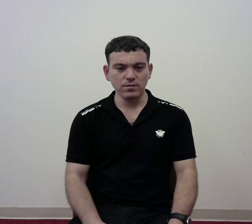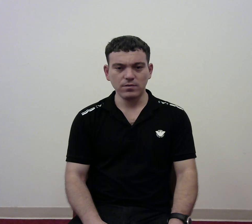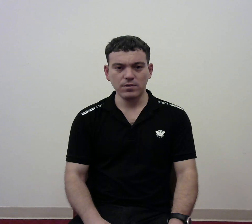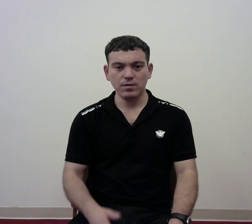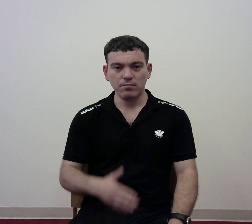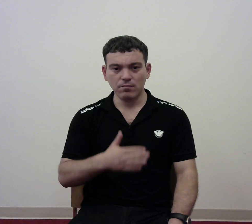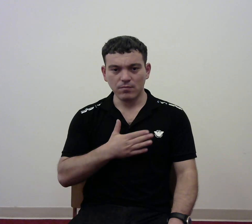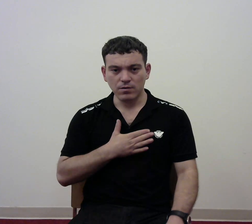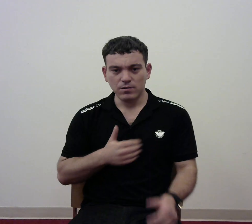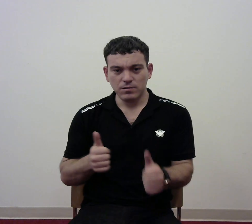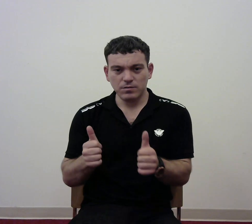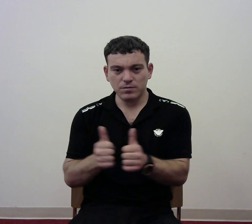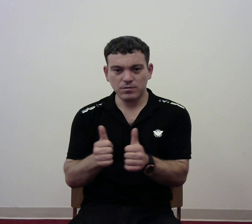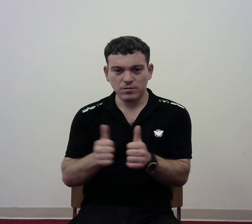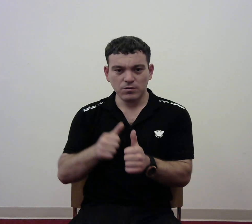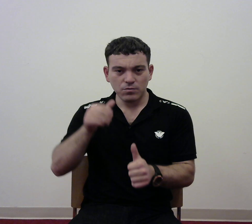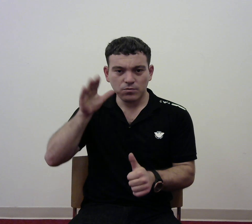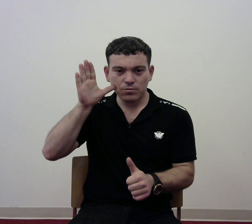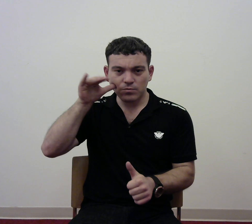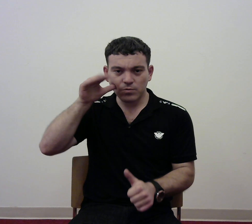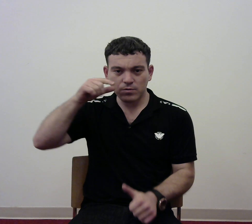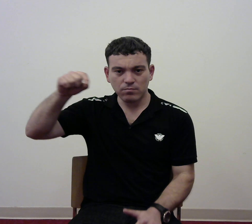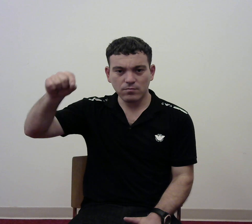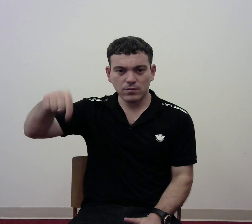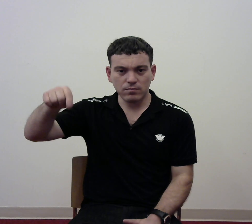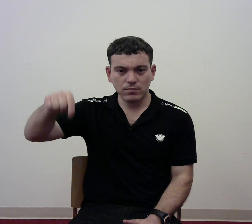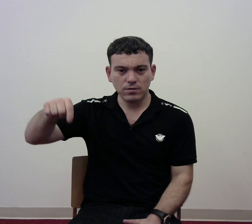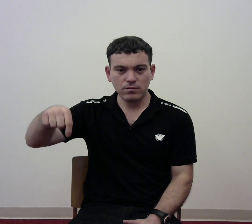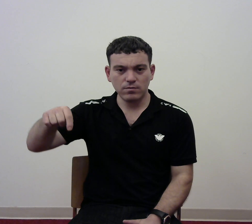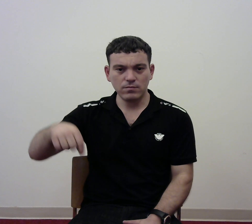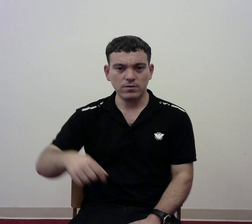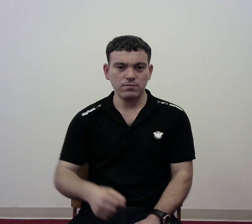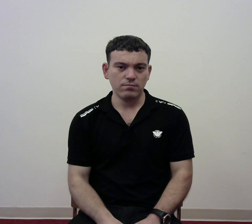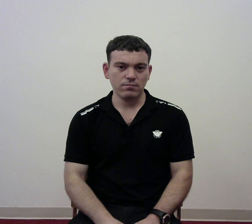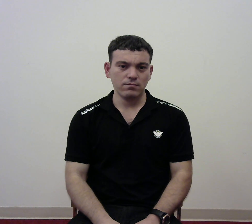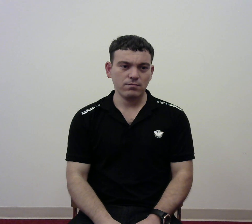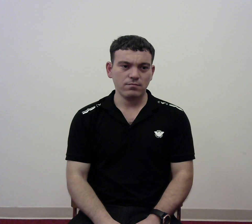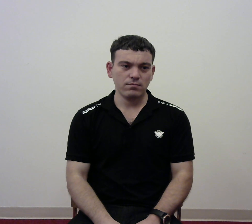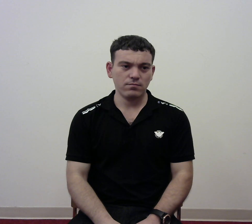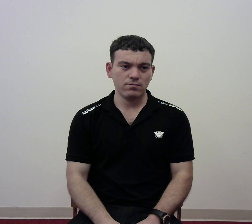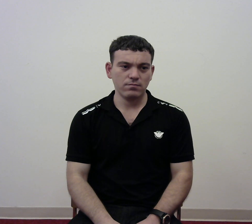Bizə qonşudan su damır